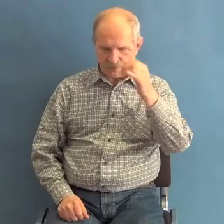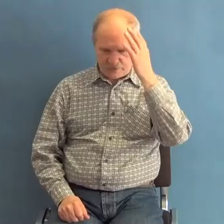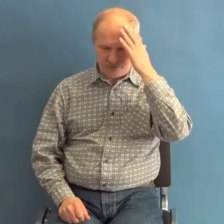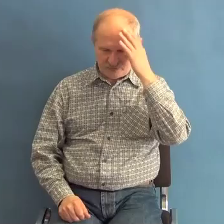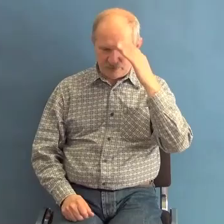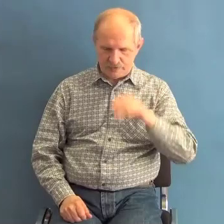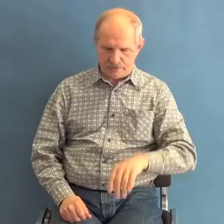Wiem.